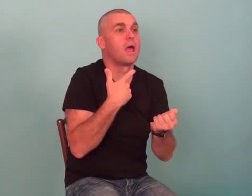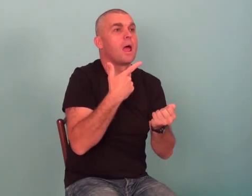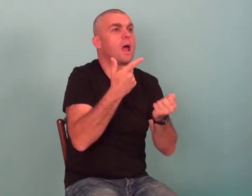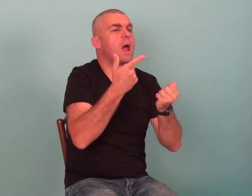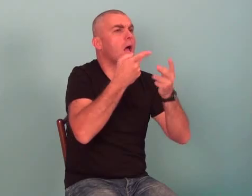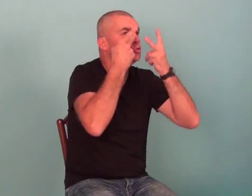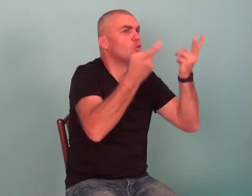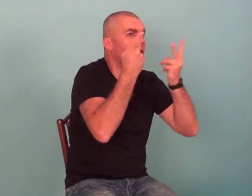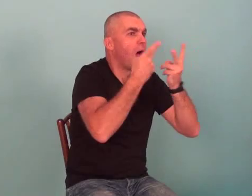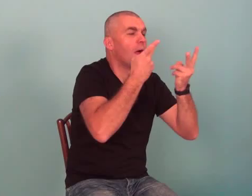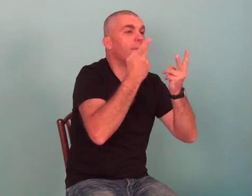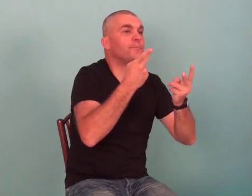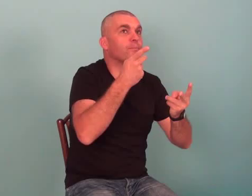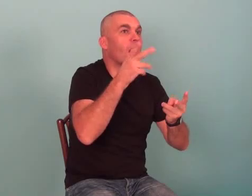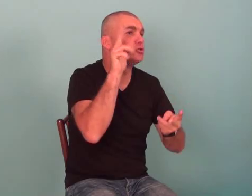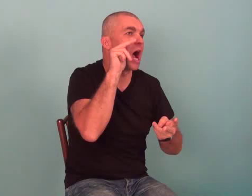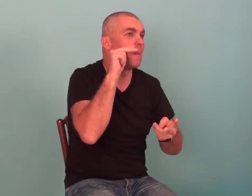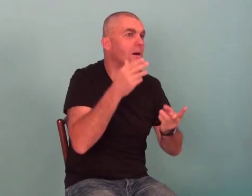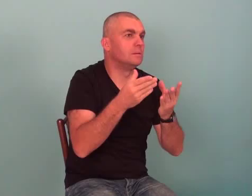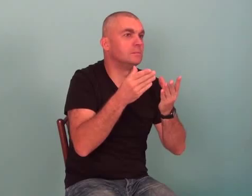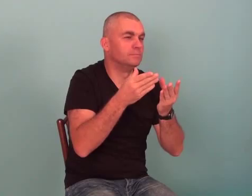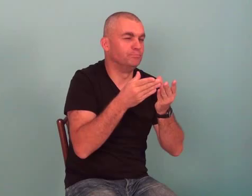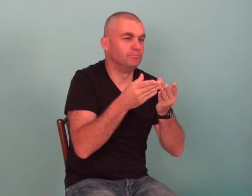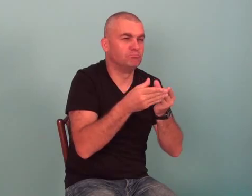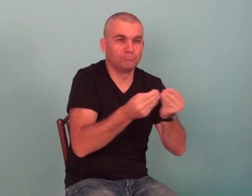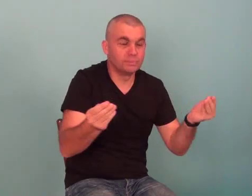Szukają zaginionej żaby.